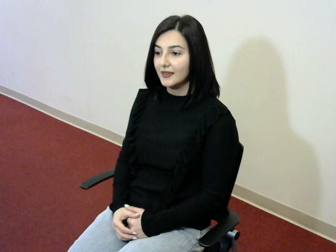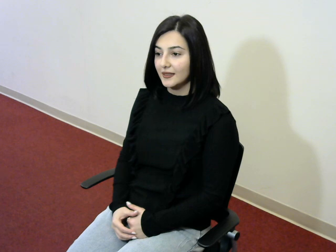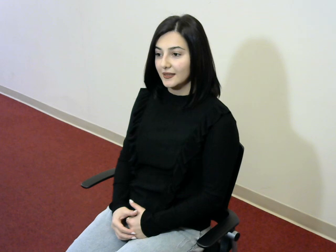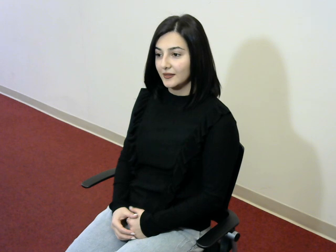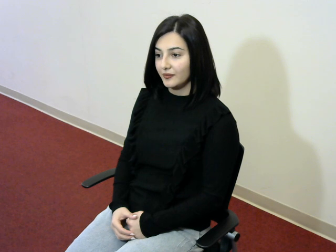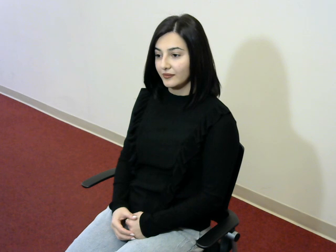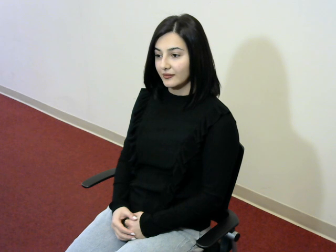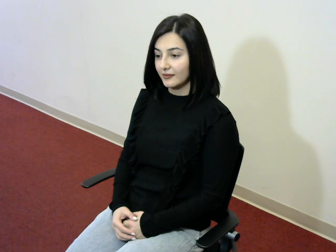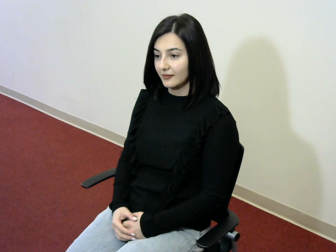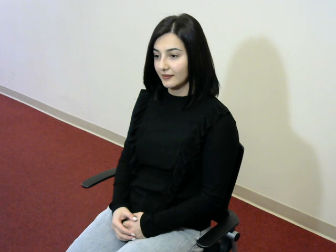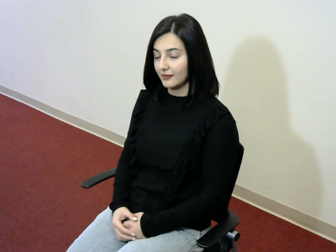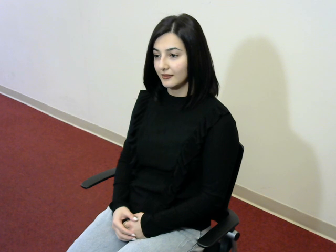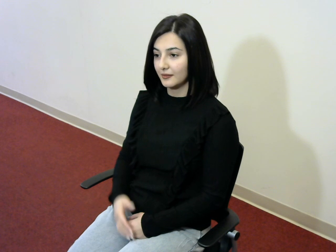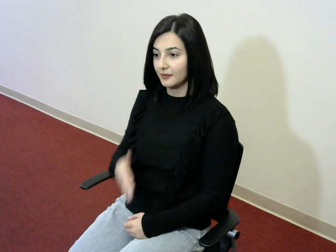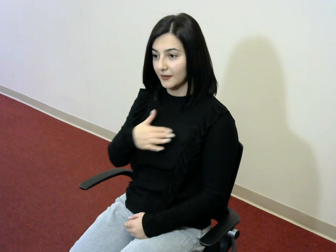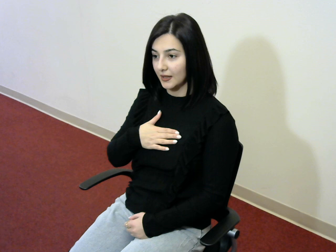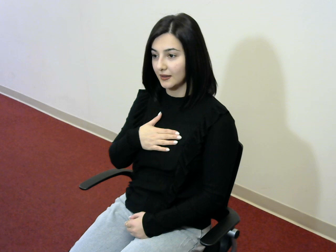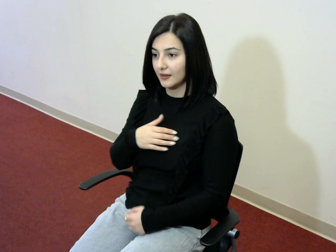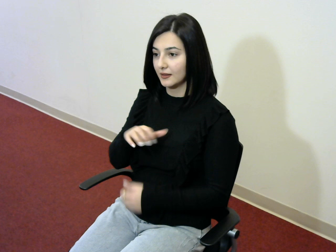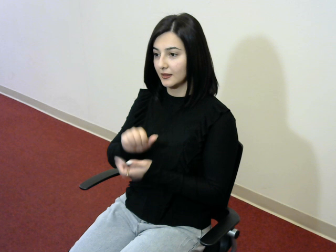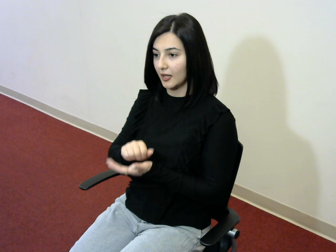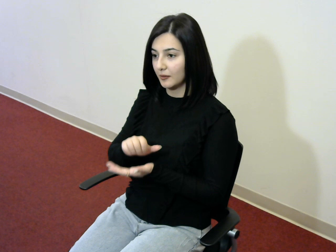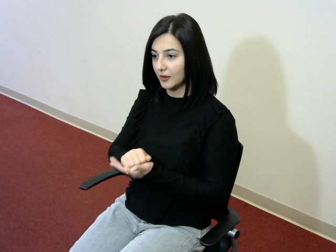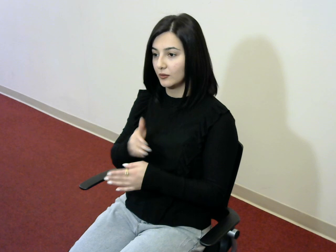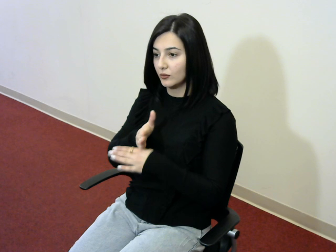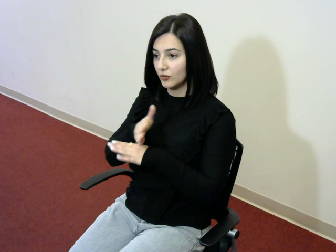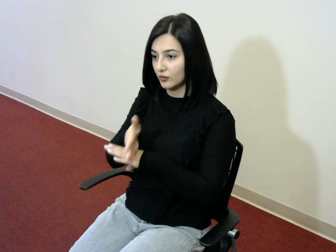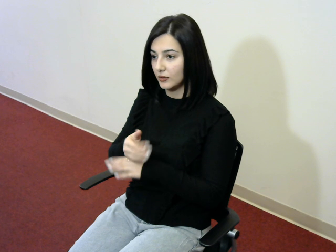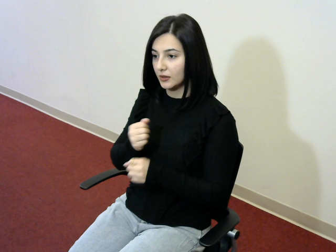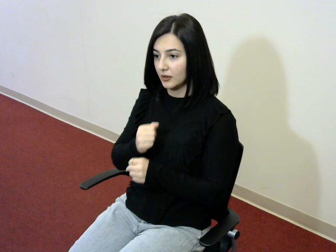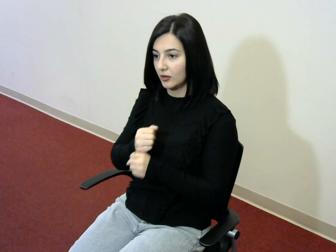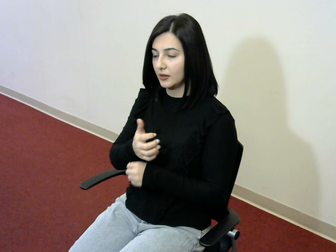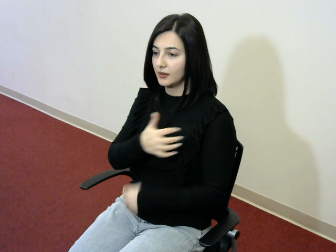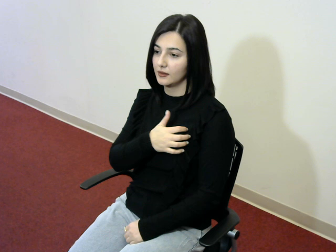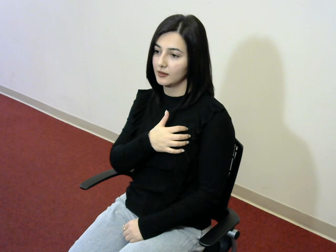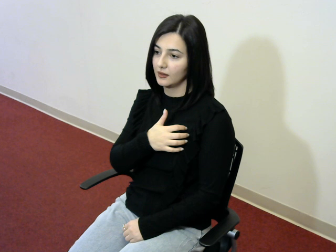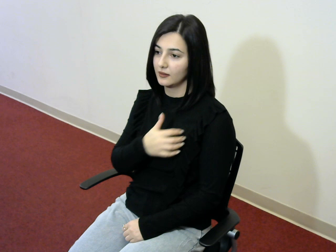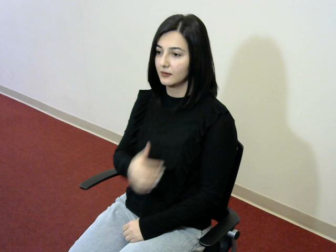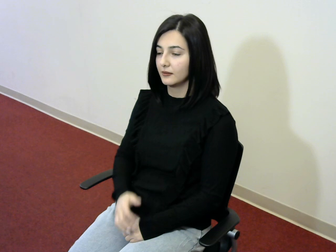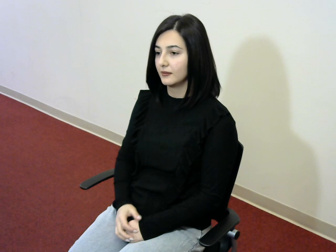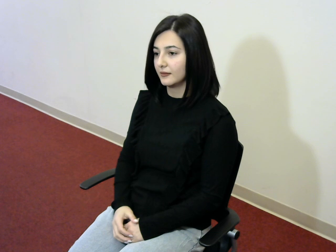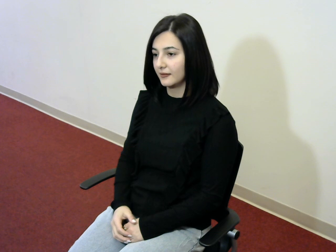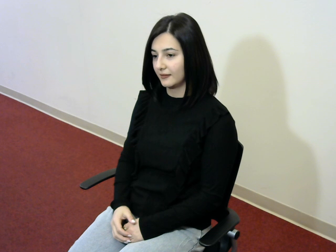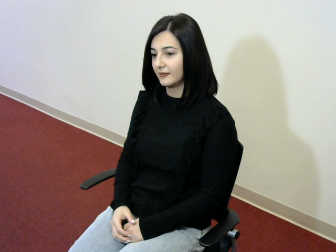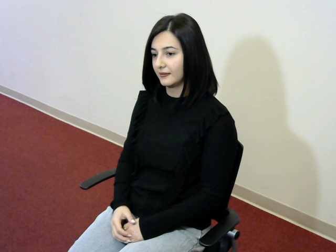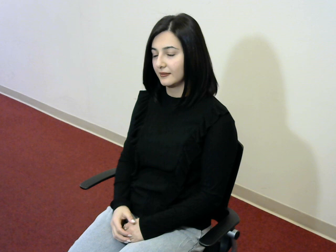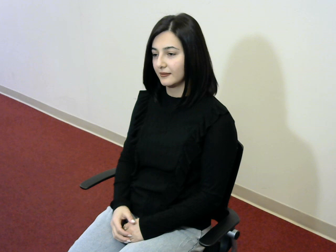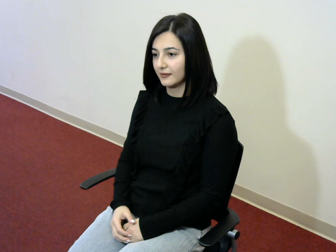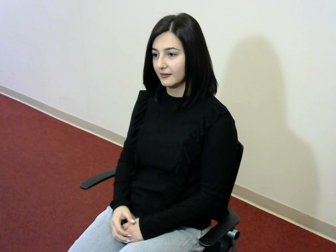Mən məşğulluğa müraciət etmək istəyirəm